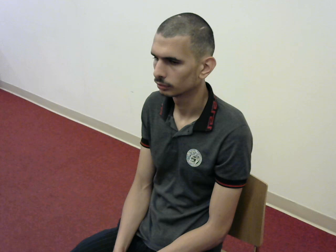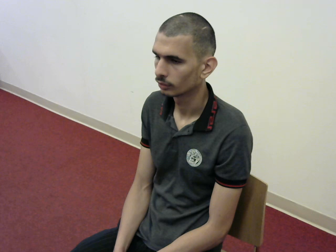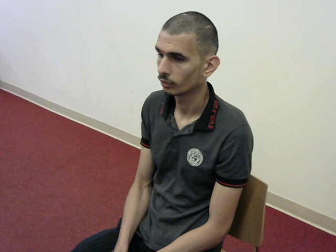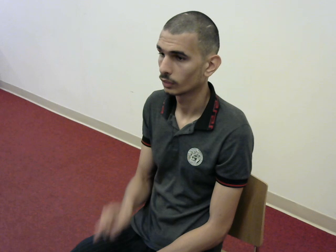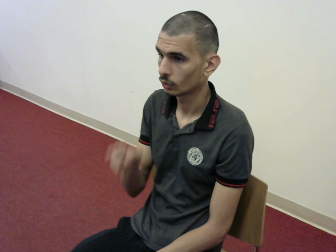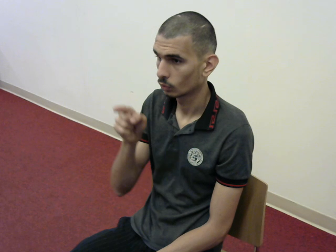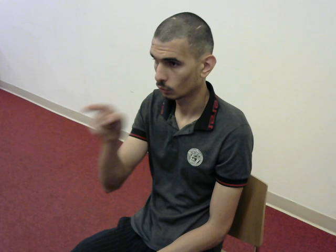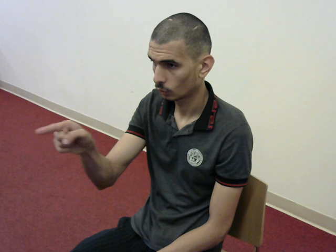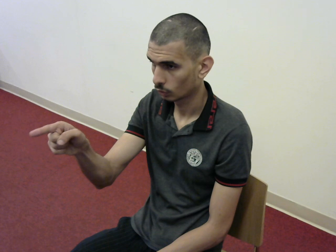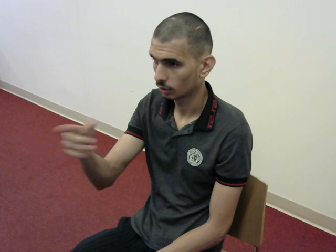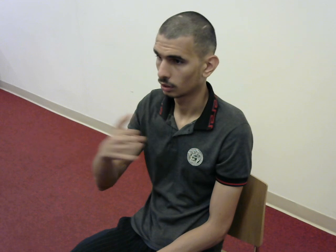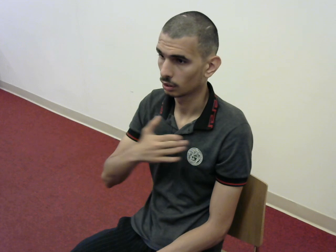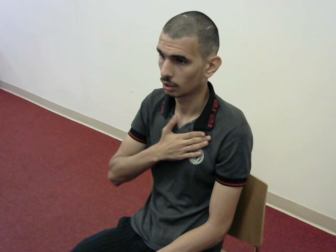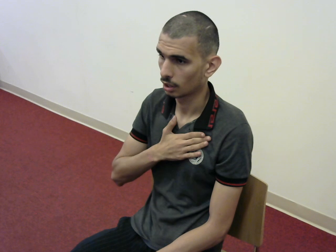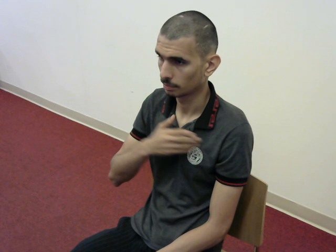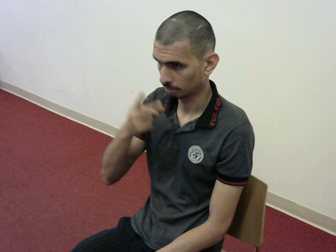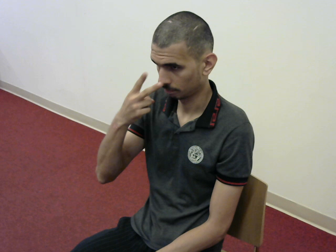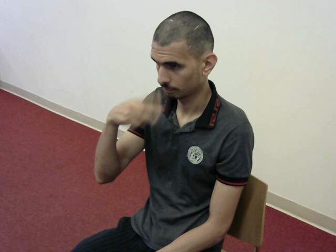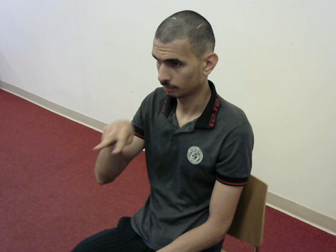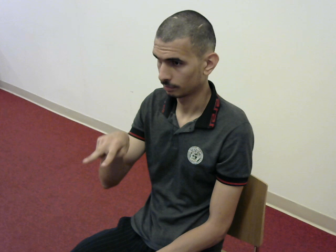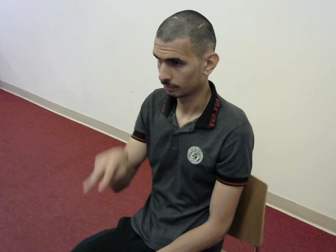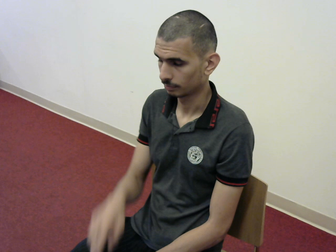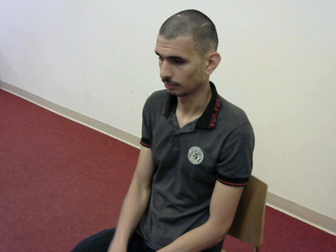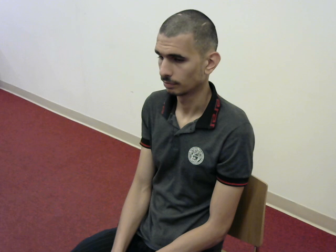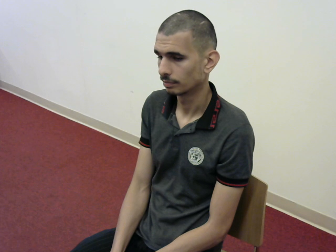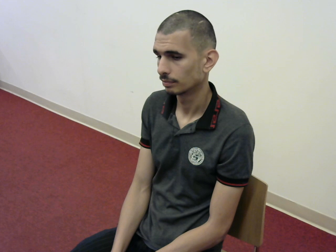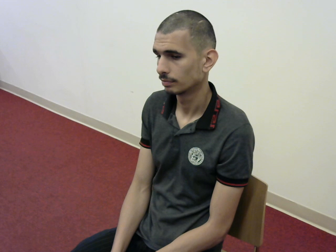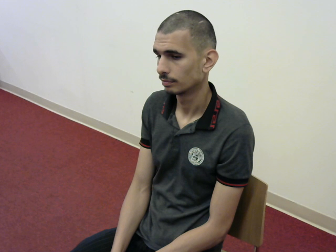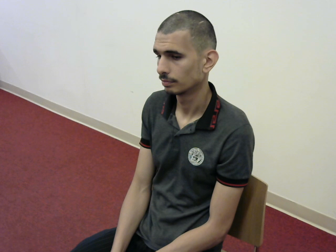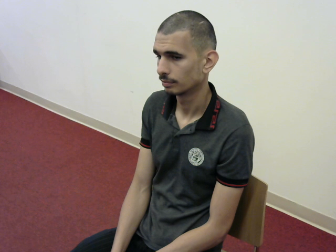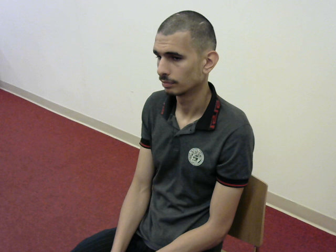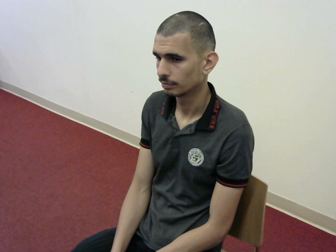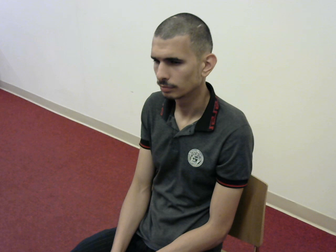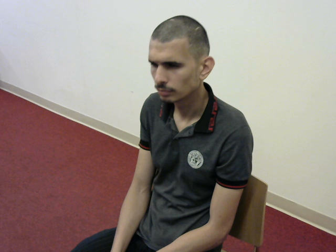Siz məni görürsünüzmü?